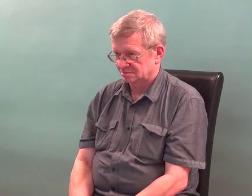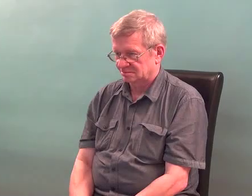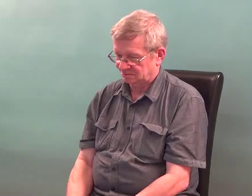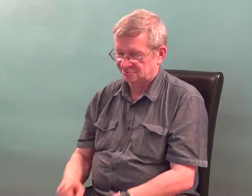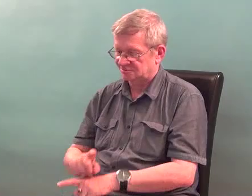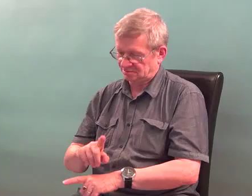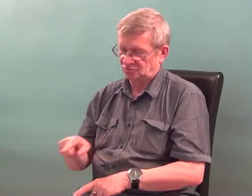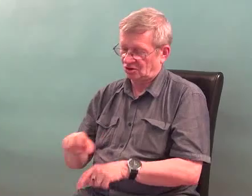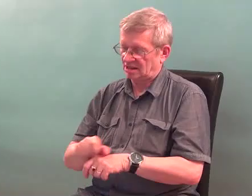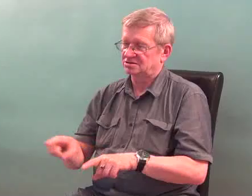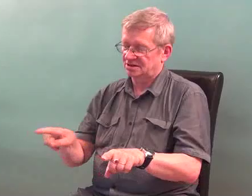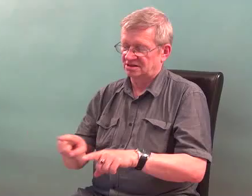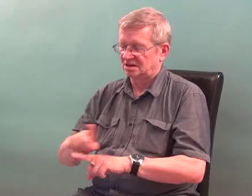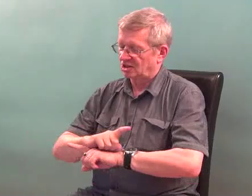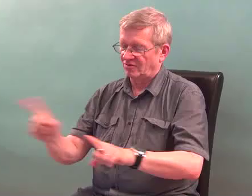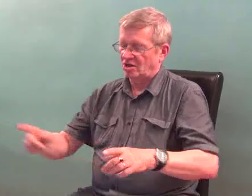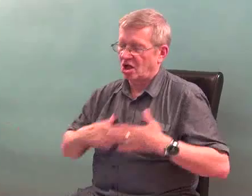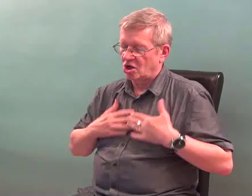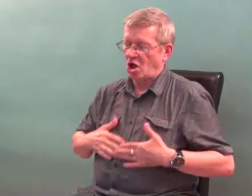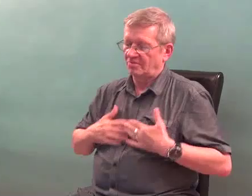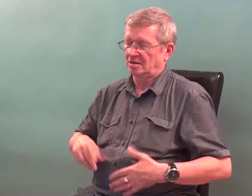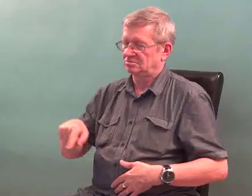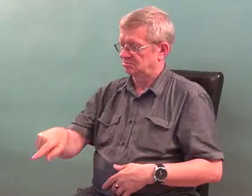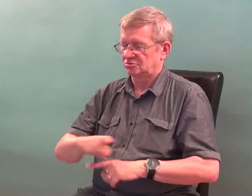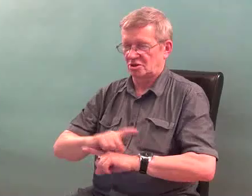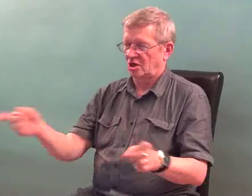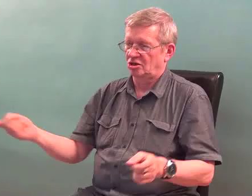Ten znak mówi, że nie wolno się kąpać.